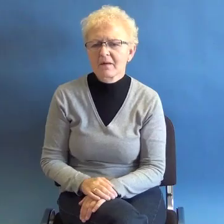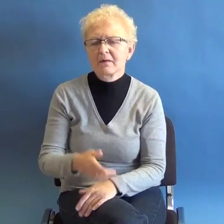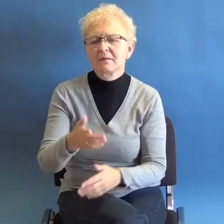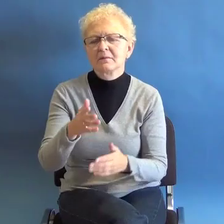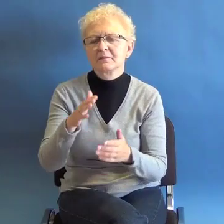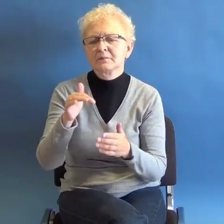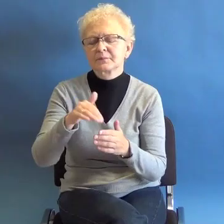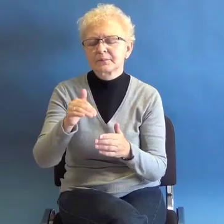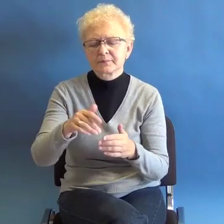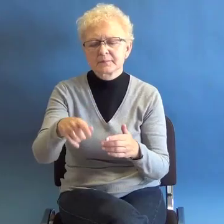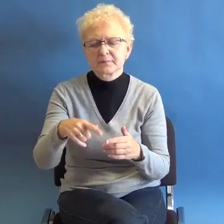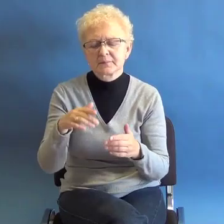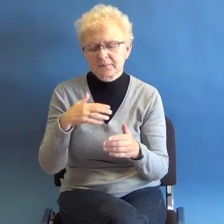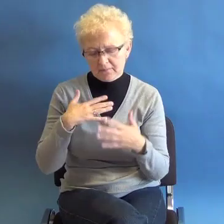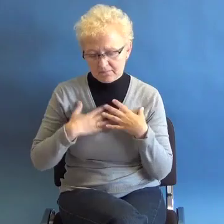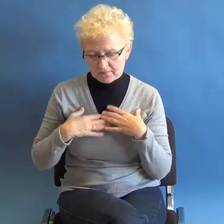Może tam nie wolno się kąpać...